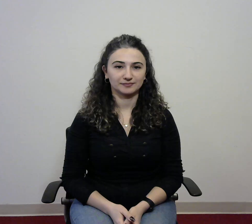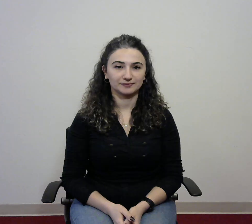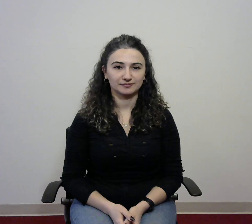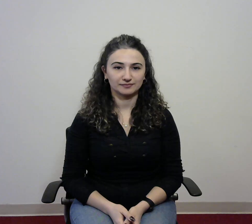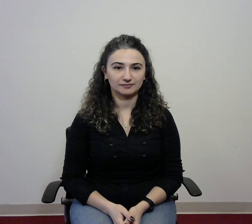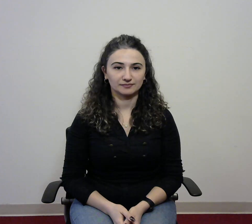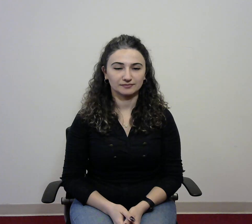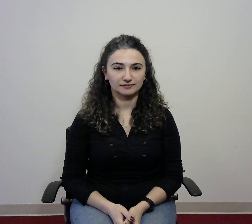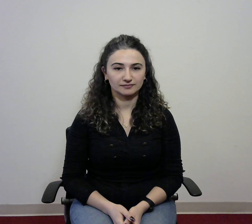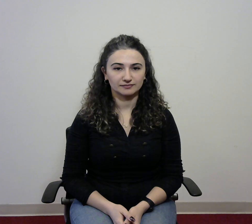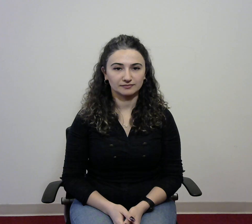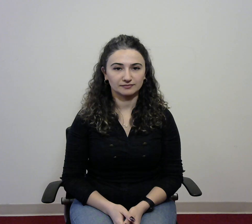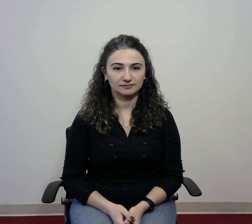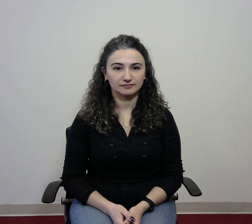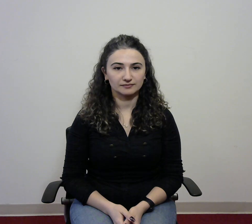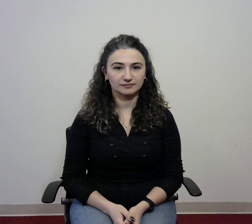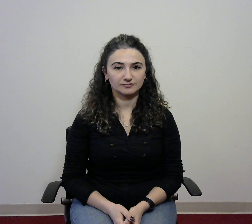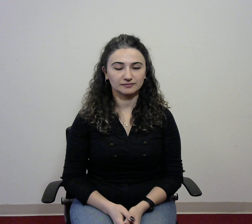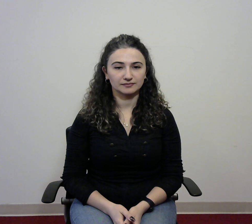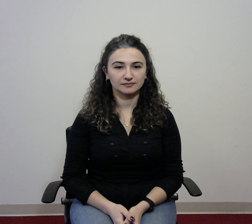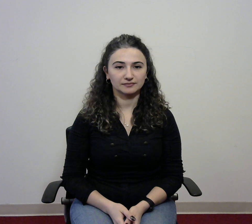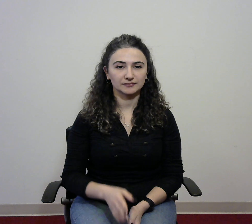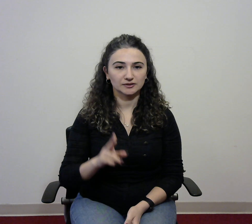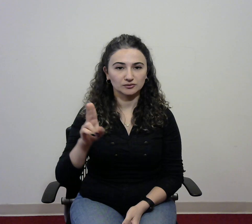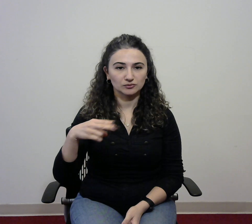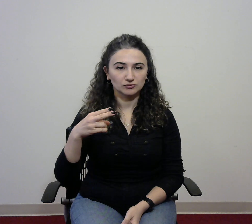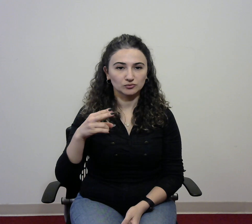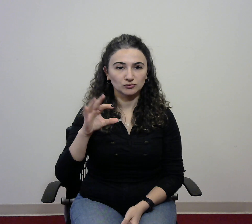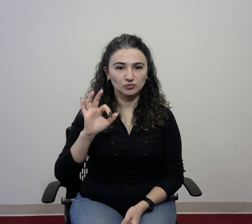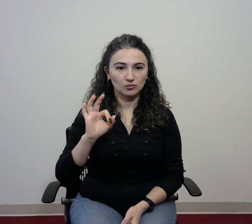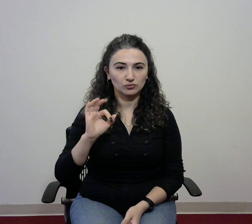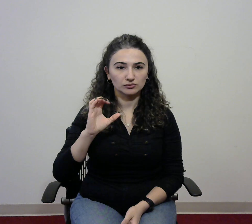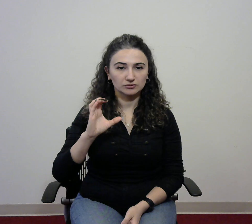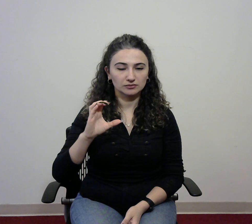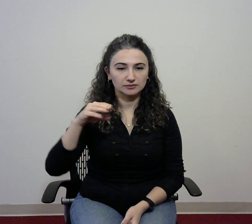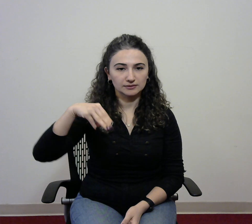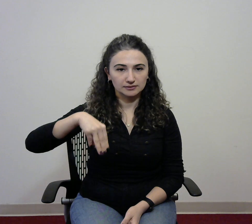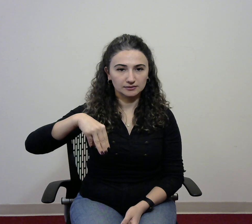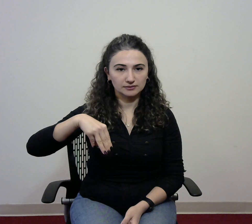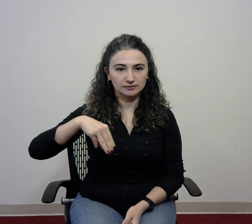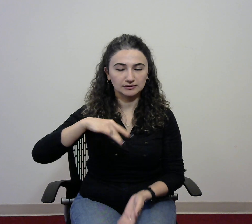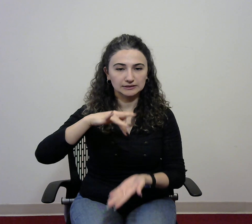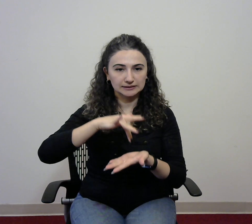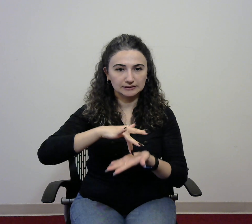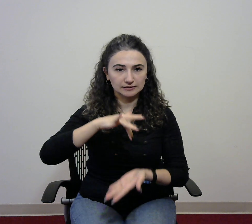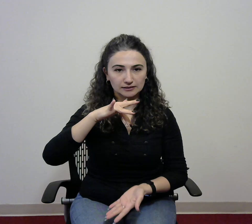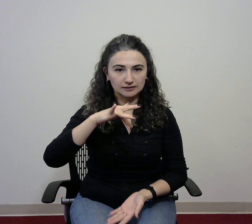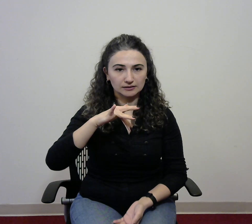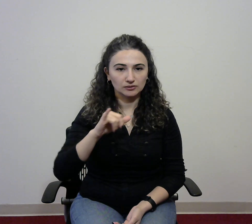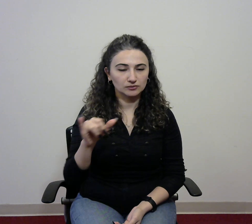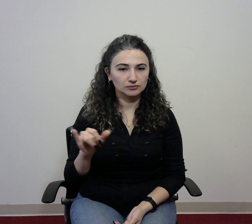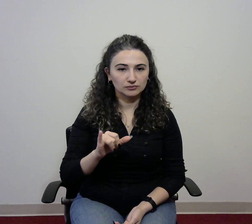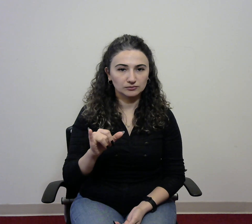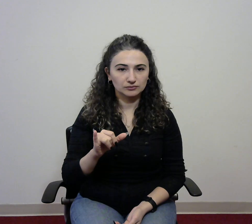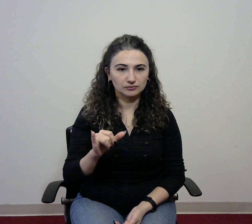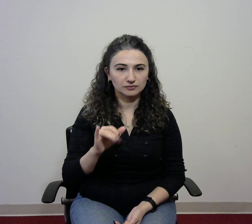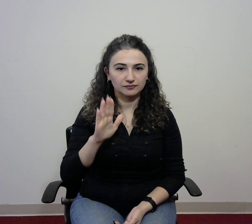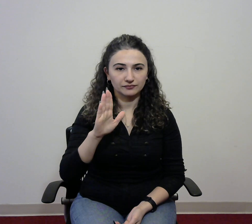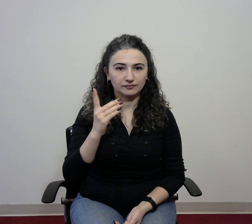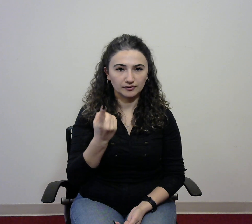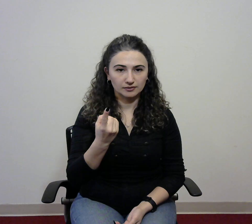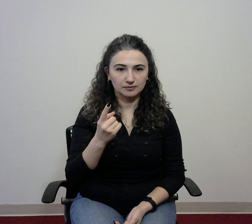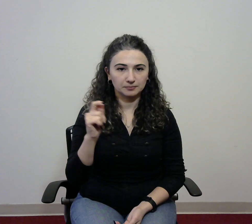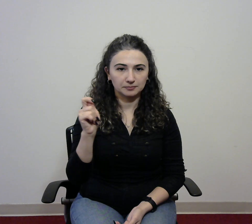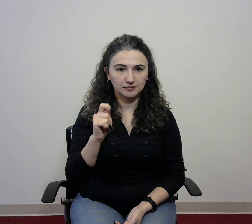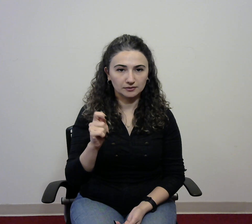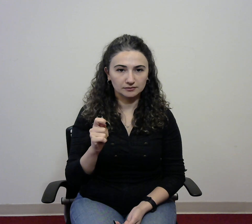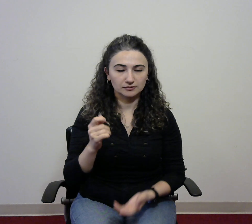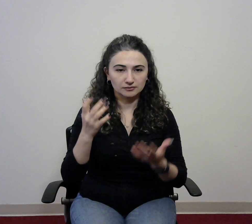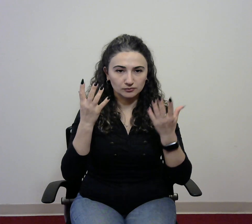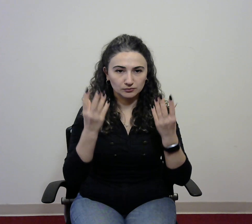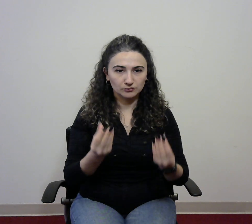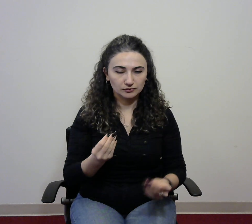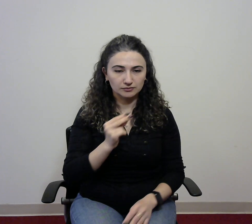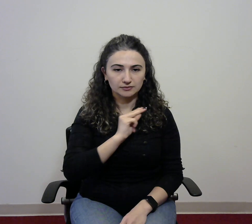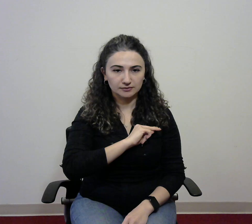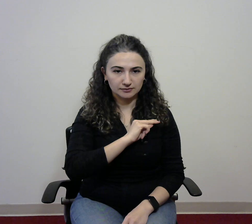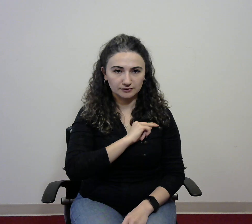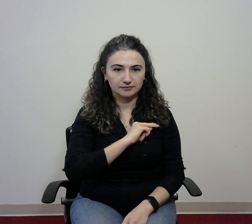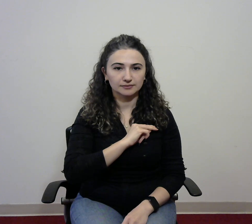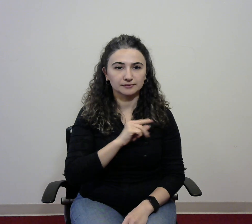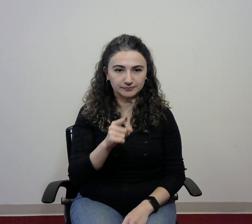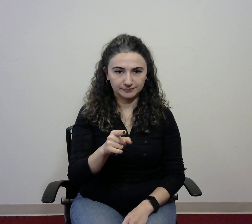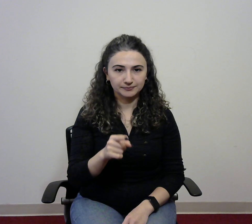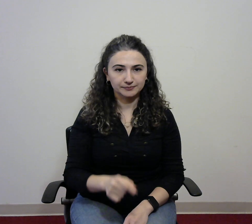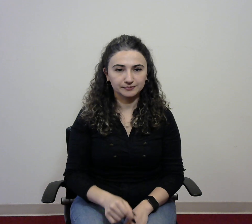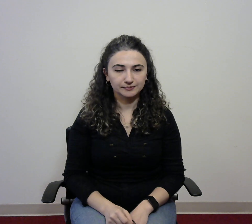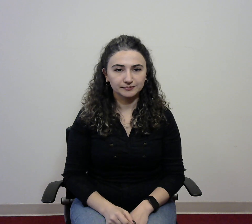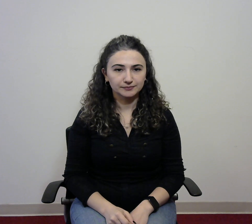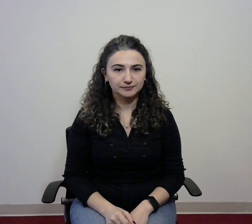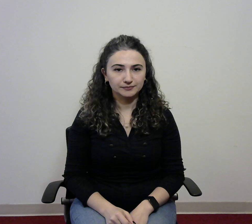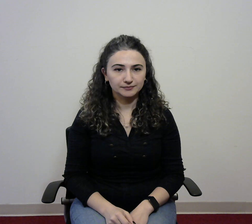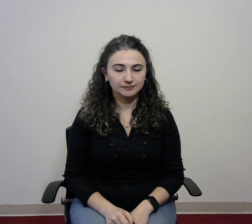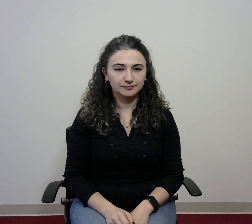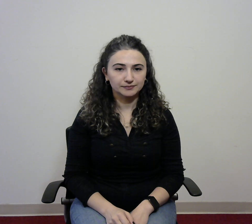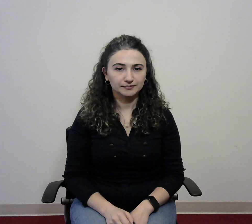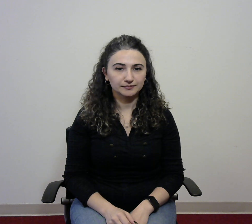DOST mərkəzləri şənbə və bazar günü işləyirmi?